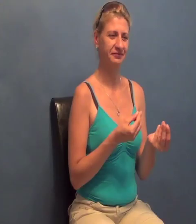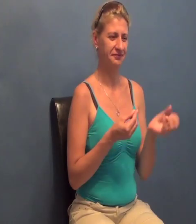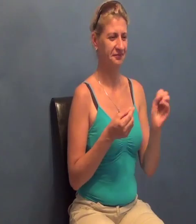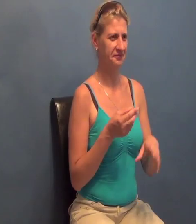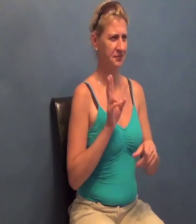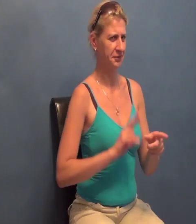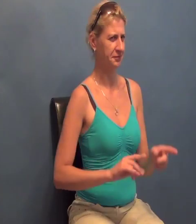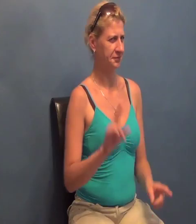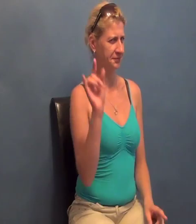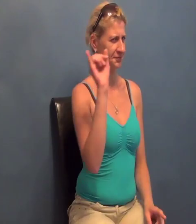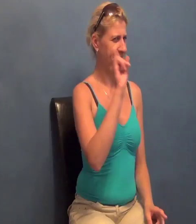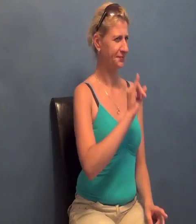A policjantowi coś nie pasuje.